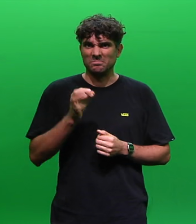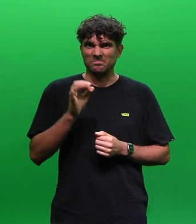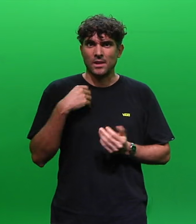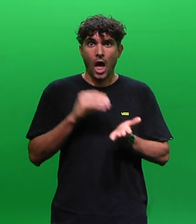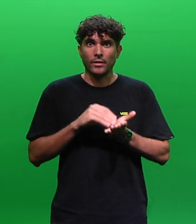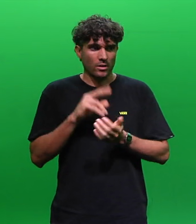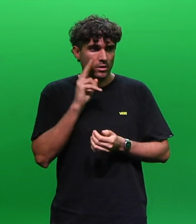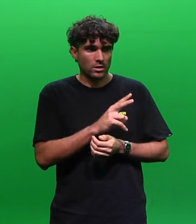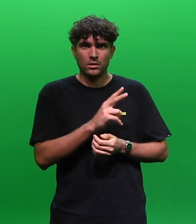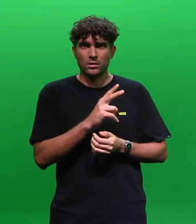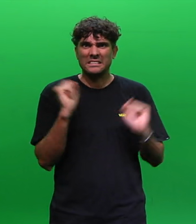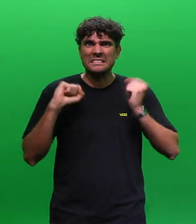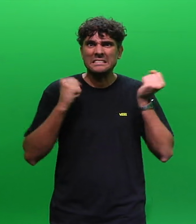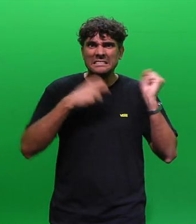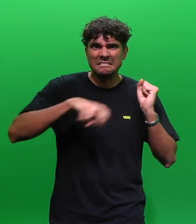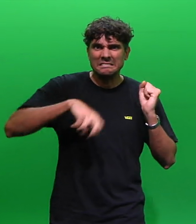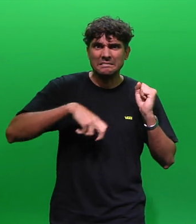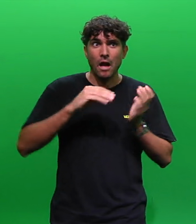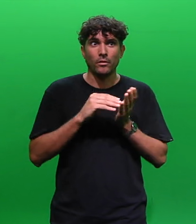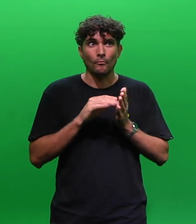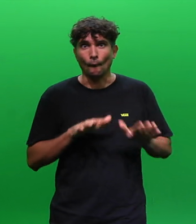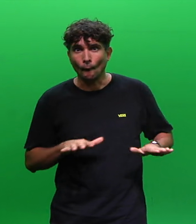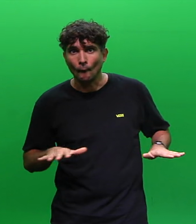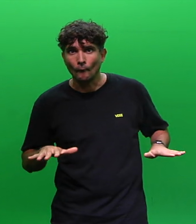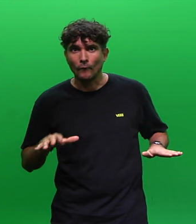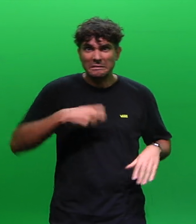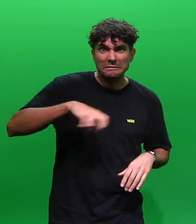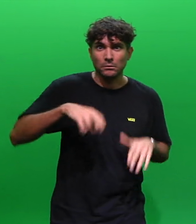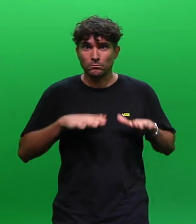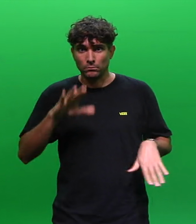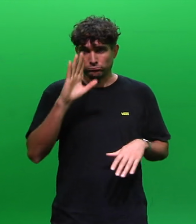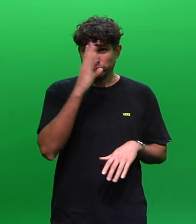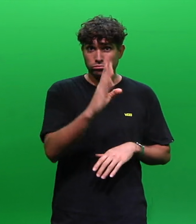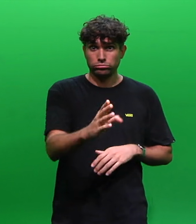Sí, de vegades veig que està molt nerviós i no para de moure's, de donar voltes, de vegades està molt quiet, després es mou molt una altra vegada, és molt viarable.